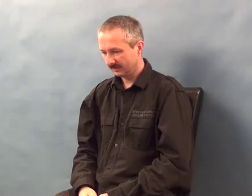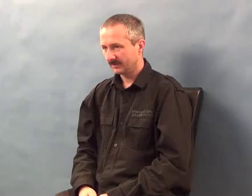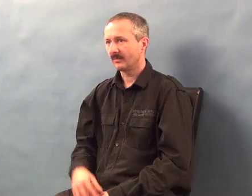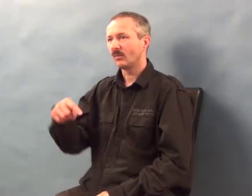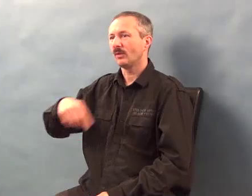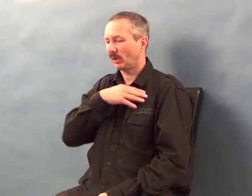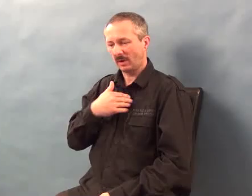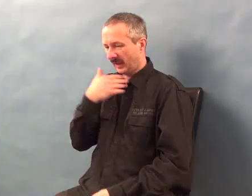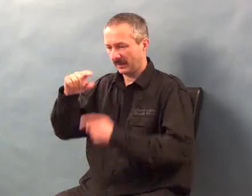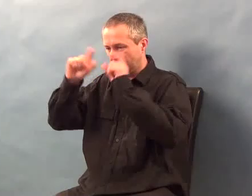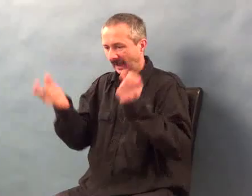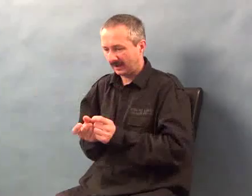W Polsce nie wszędzie jest.